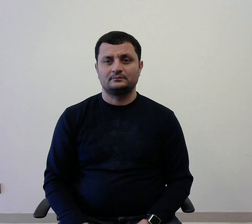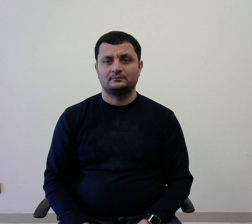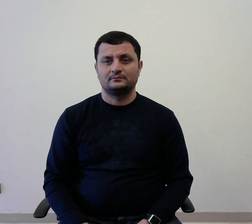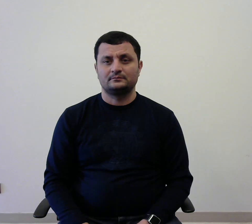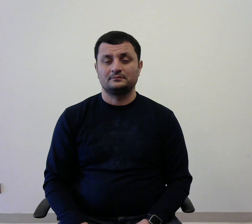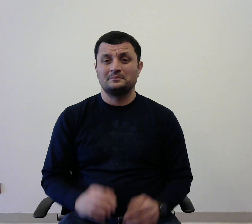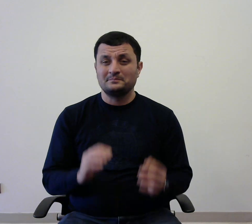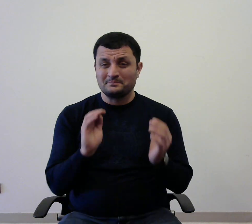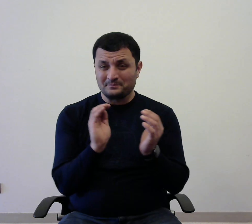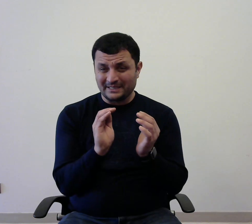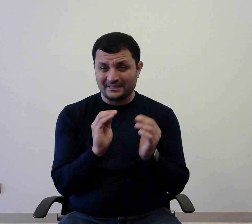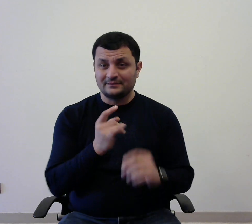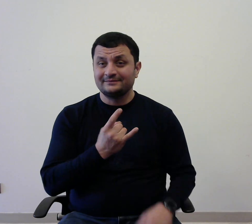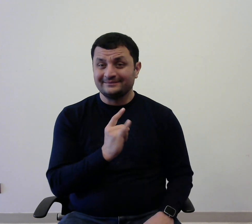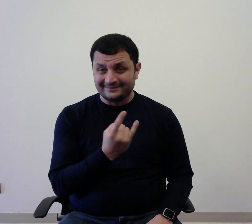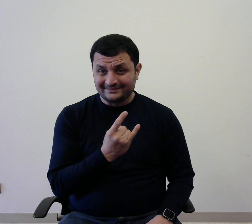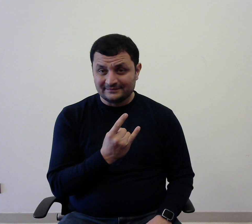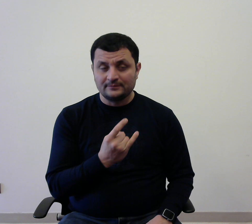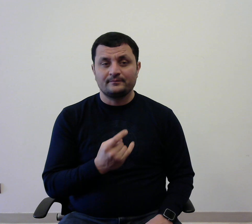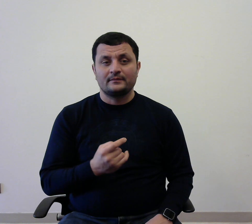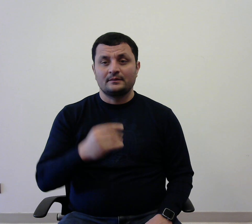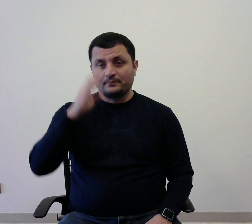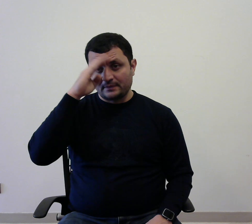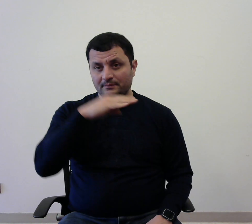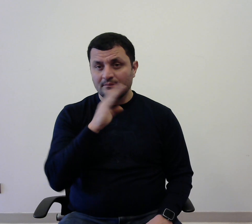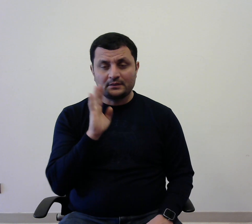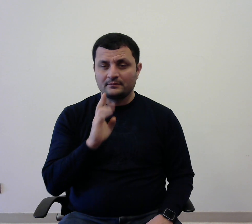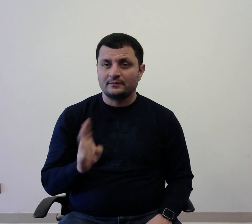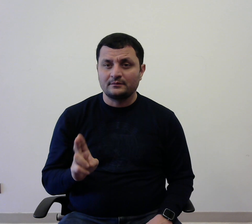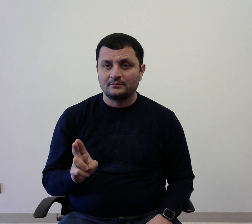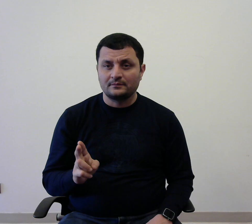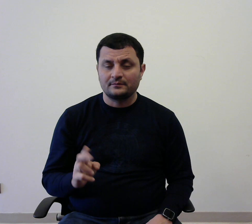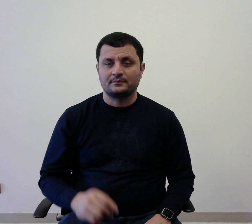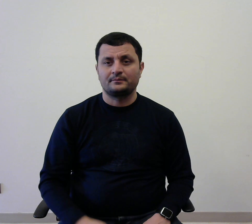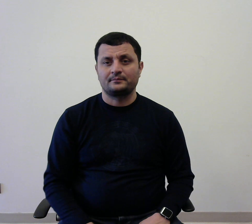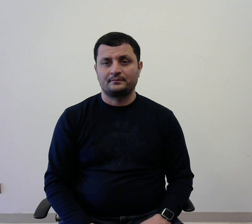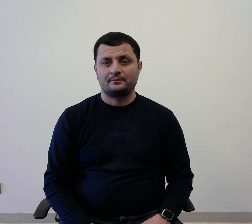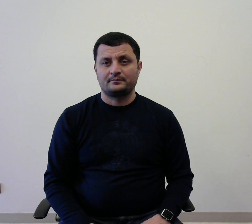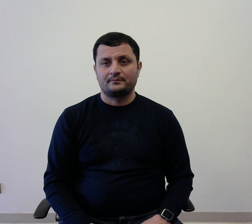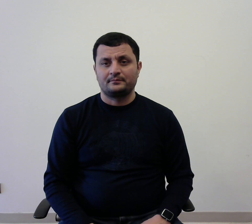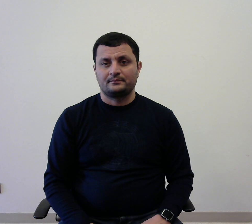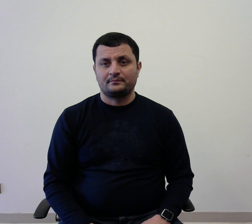Körpə uşağın valideyni kimdir?